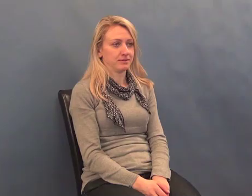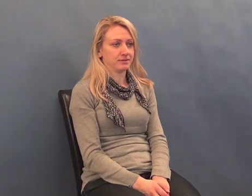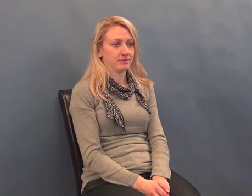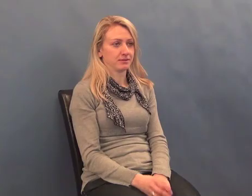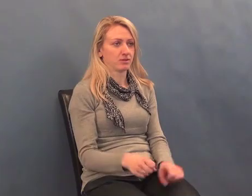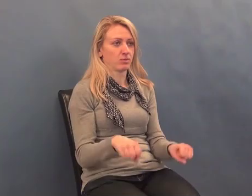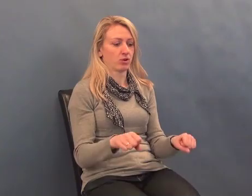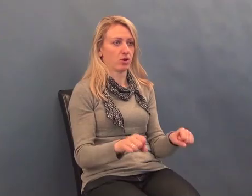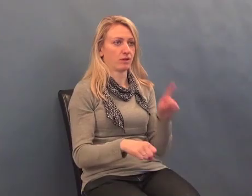Motor, właśnie.